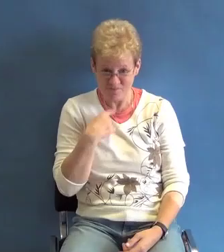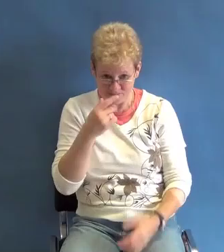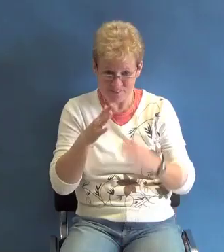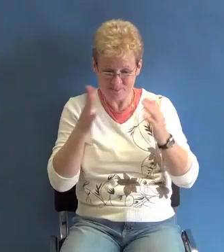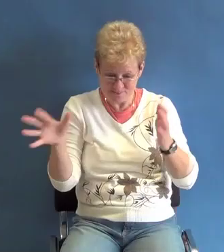A ty mówiłaś, że inny, to się dziwiłam.